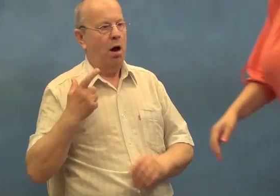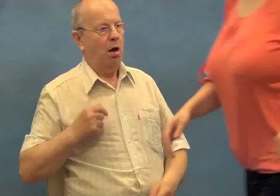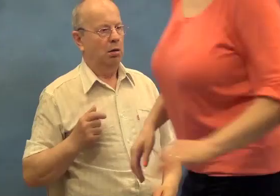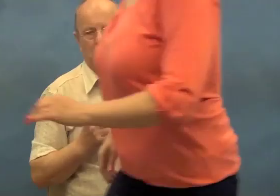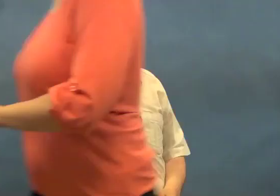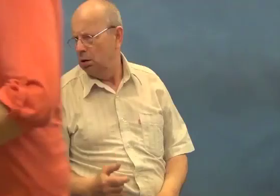Aha.